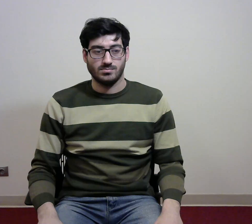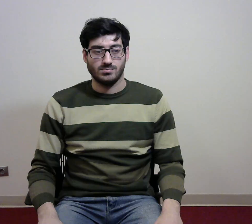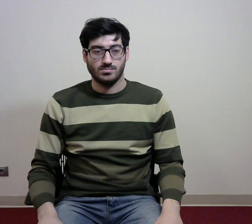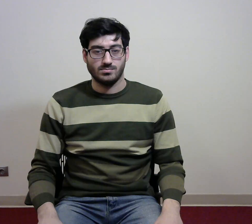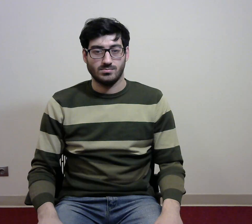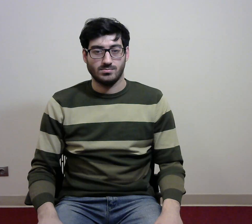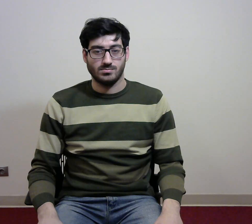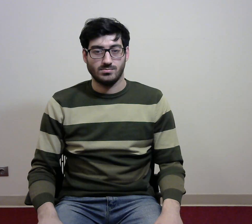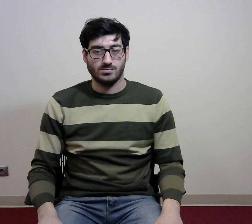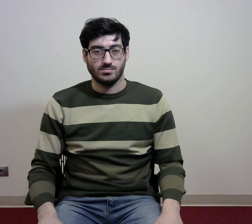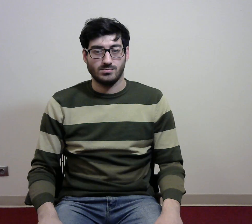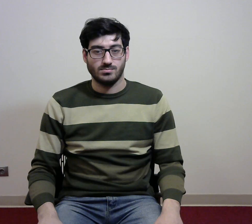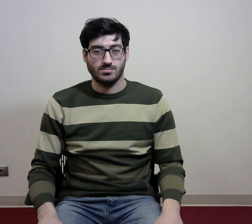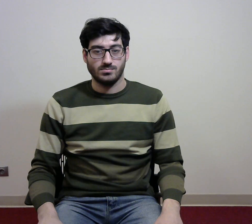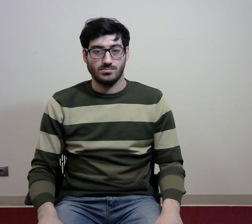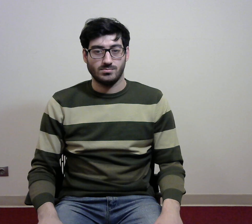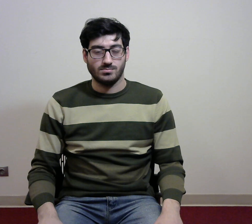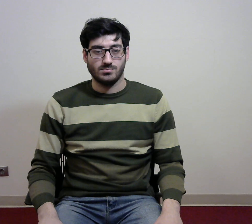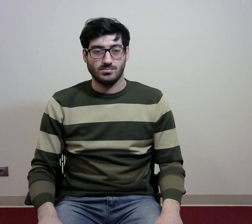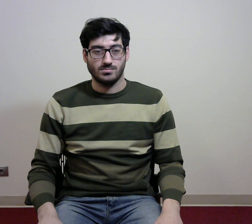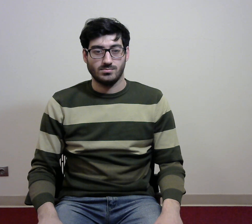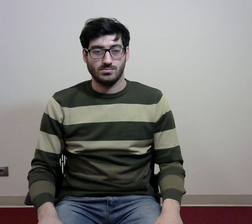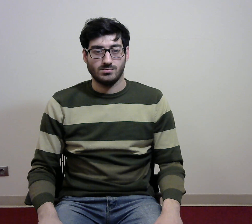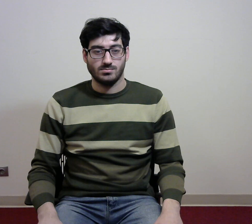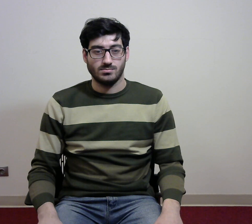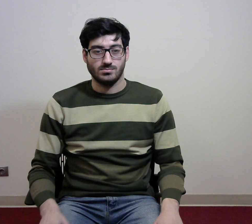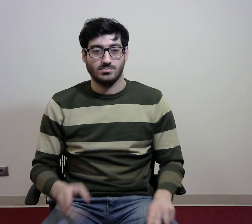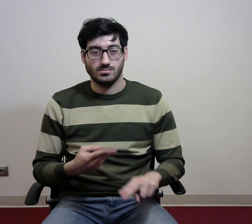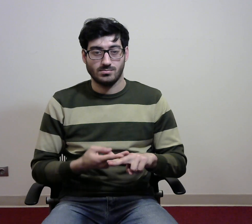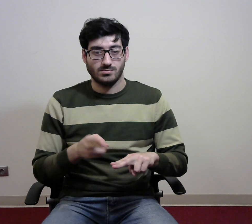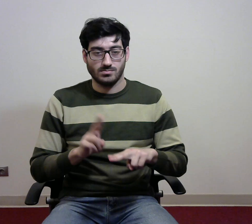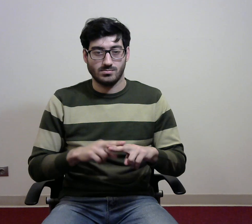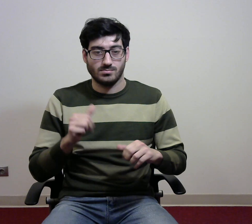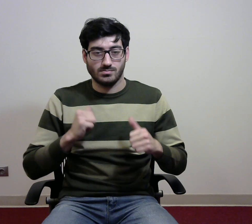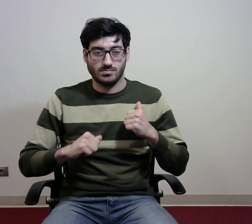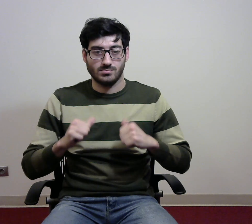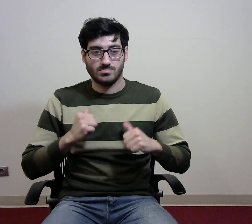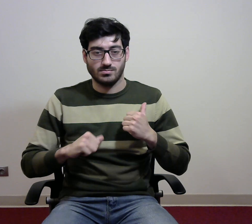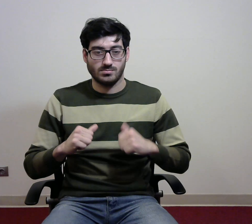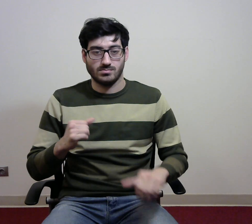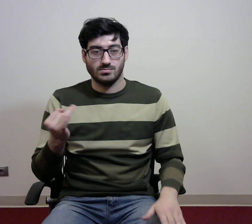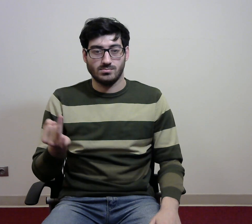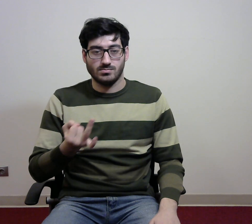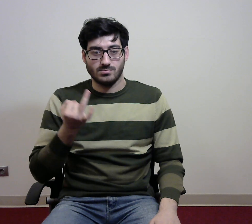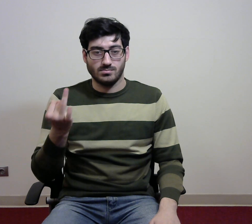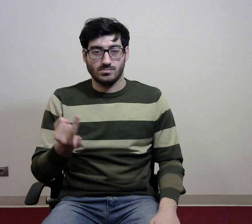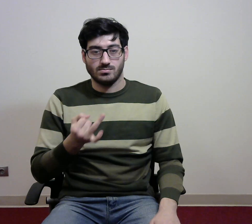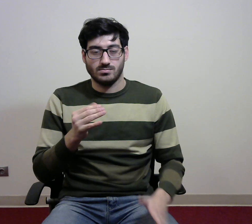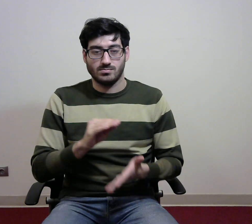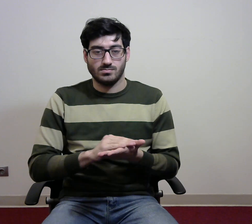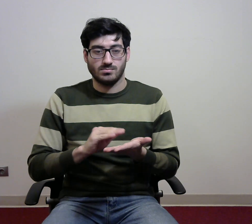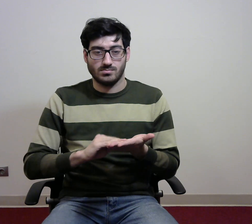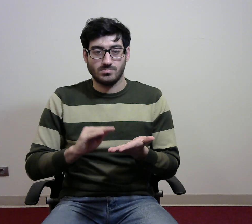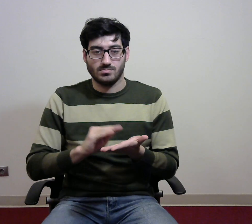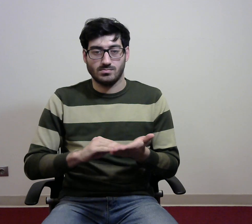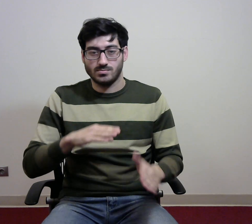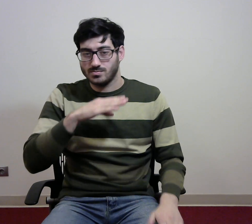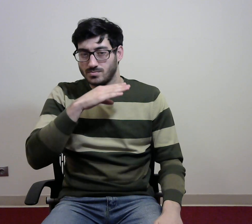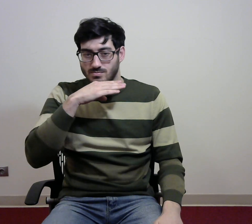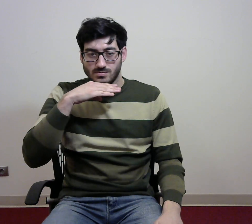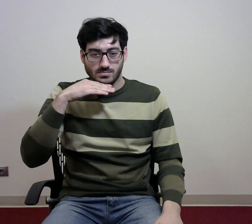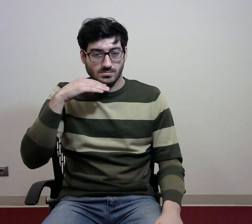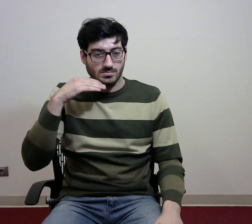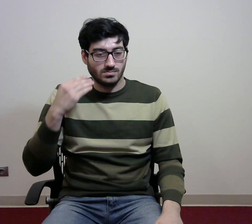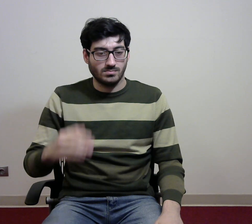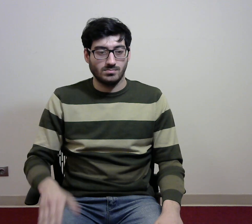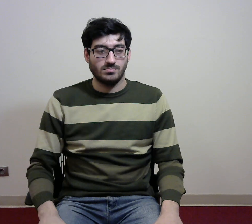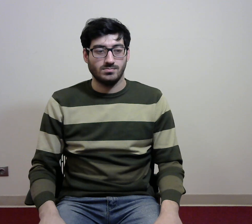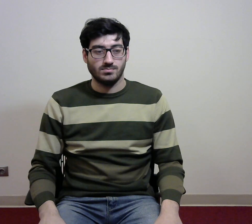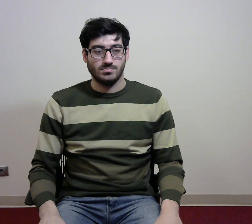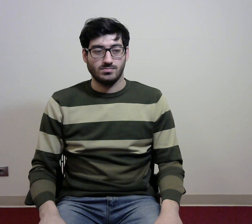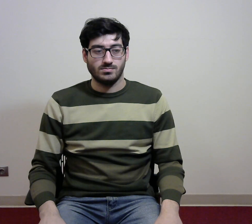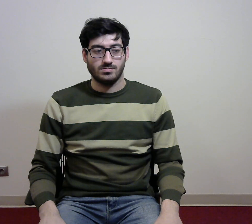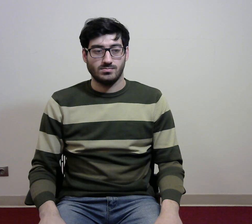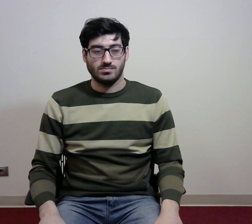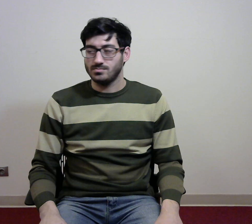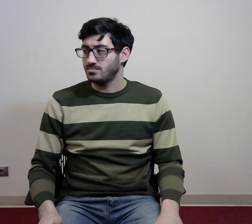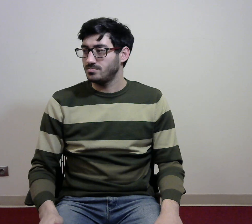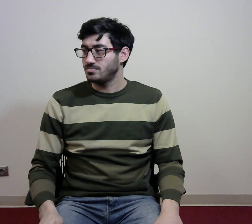Bu müəllimin maraqlı yazıları çoxdur